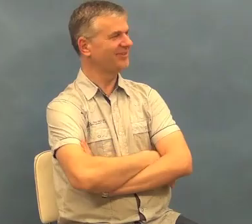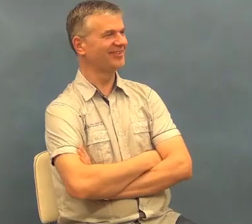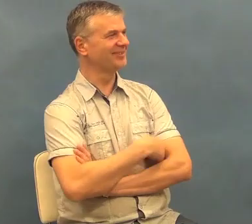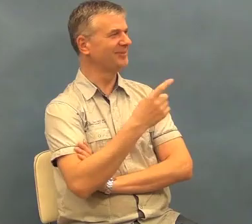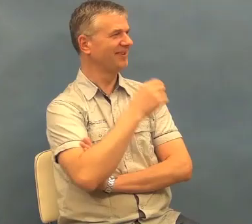Super.